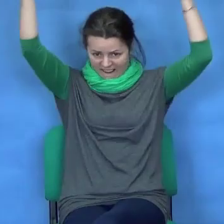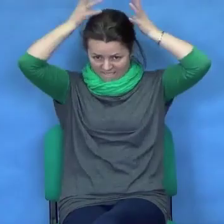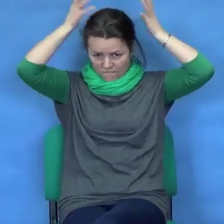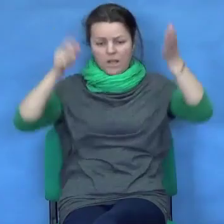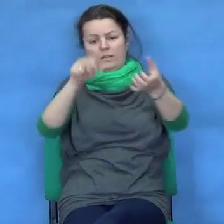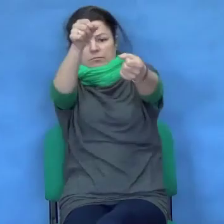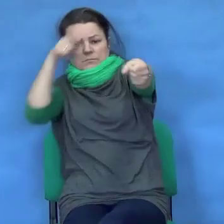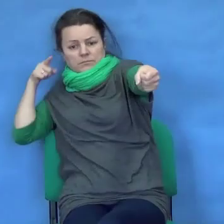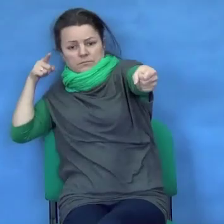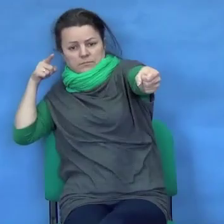Druga celuje do niej z łuku.